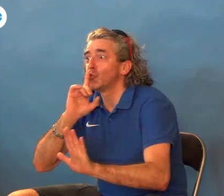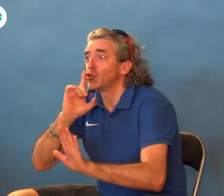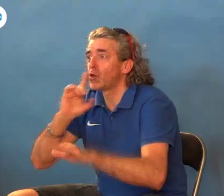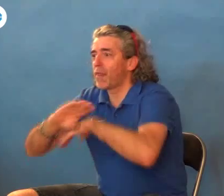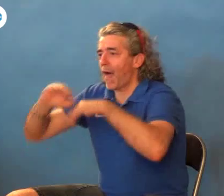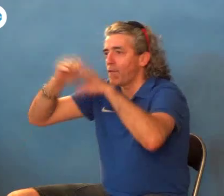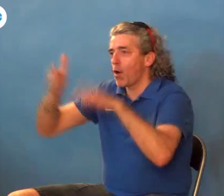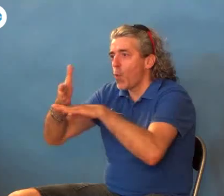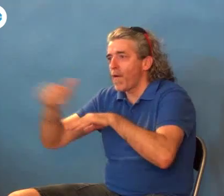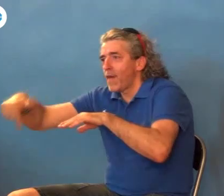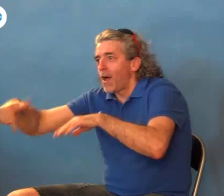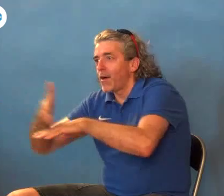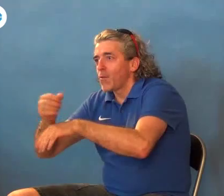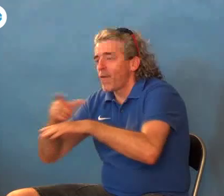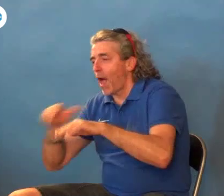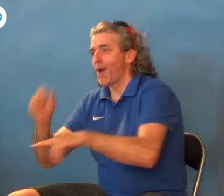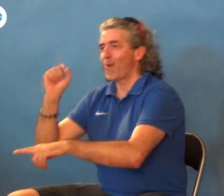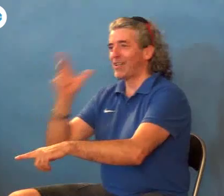Za drewnem ukryła się żaba.